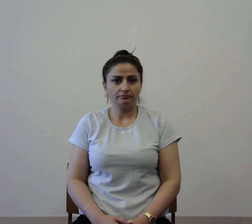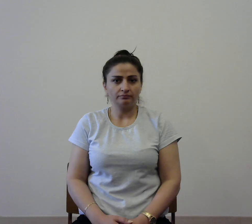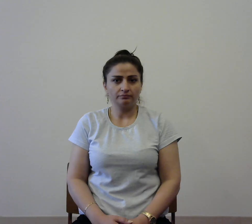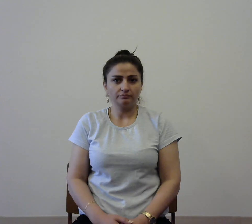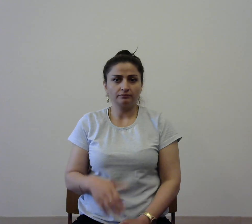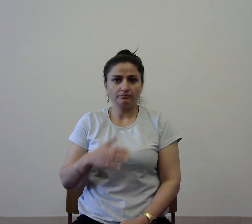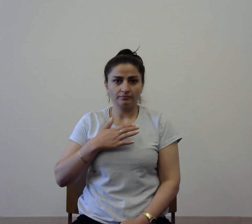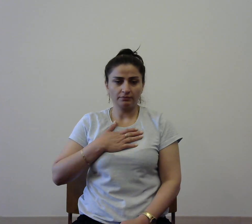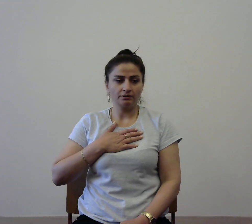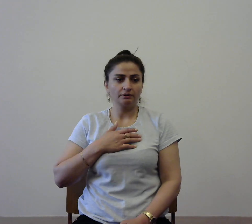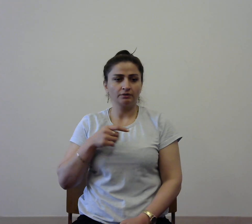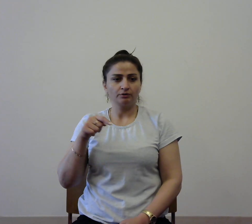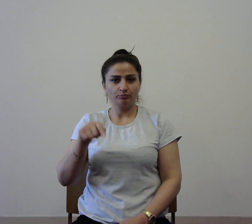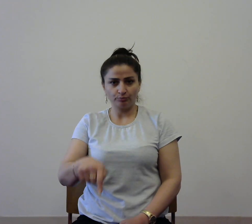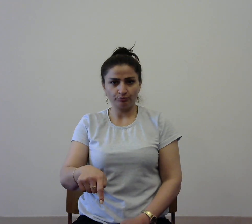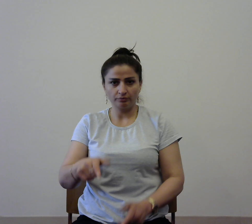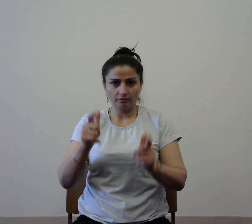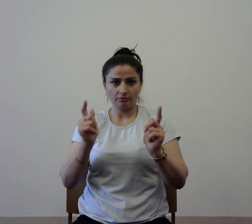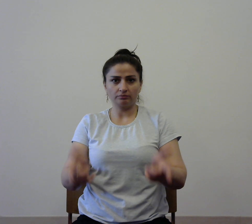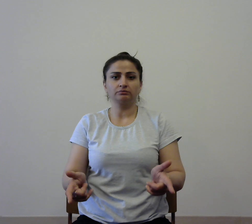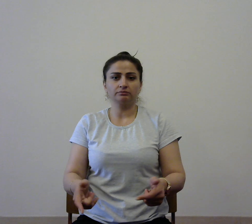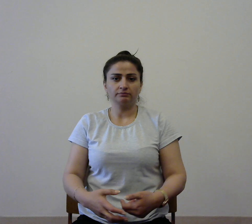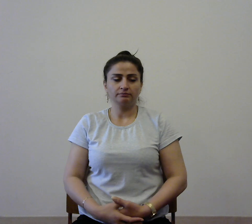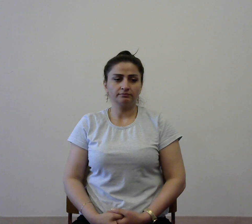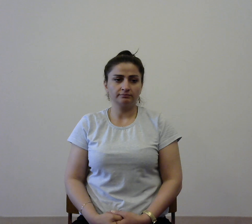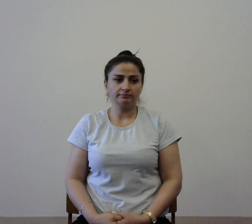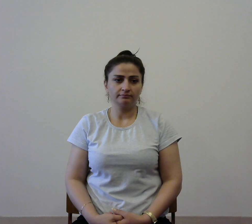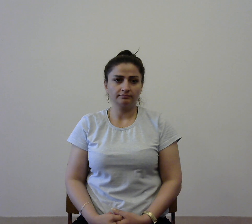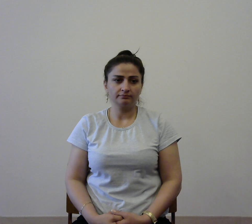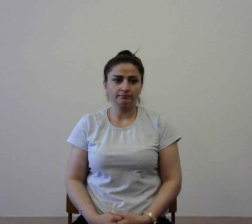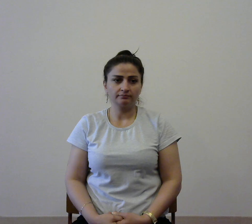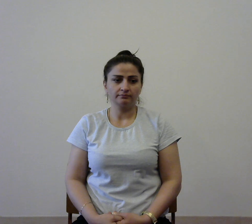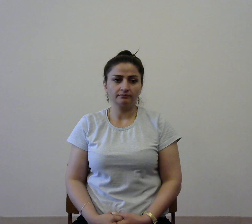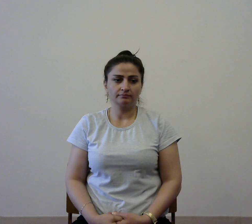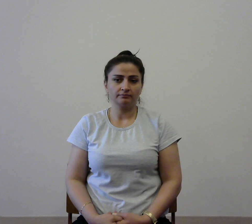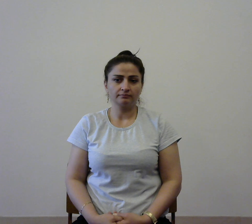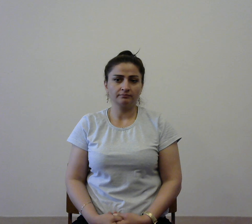Mən bununla razıyam